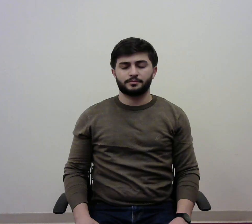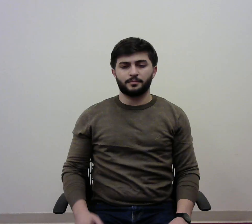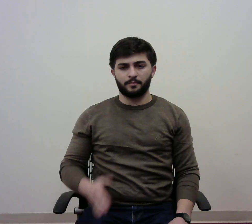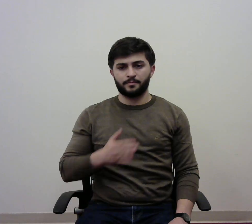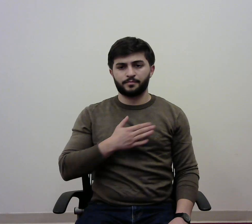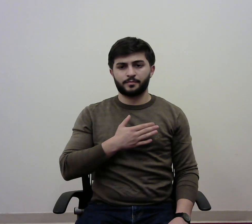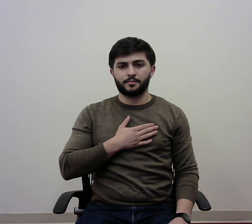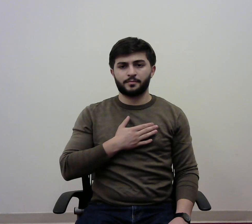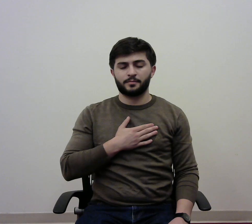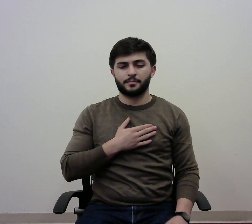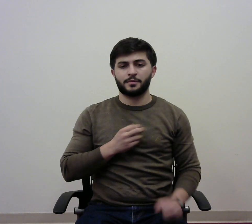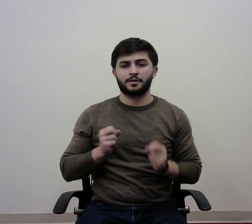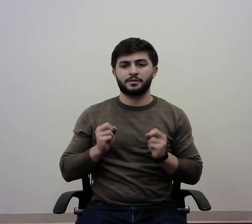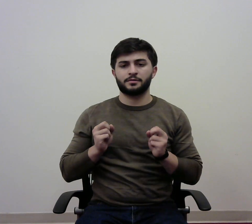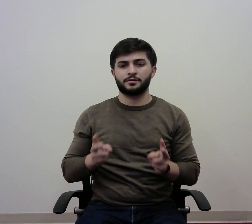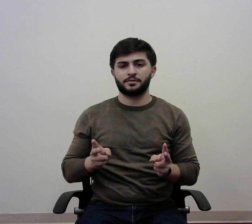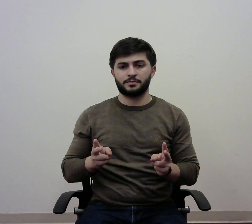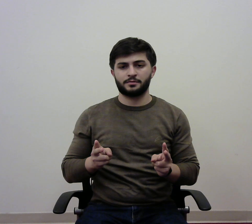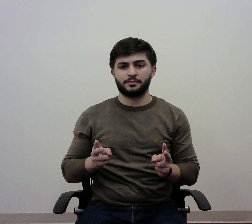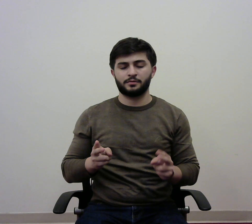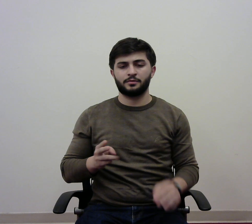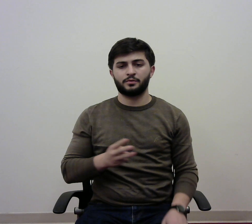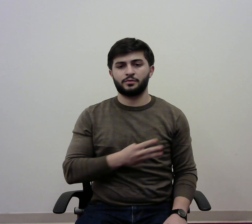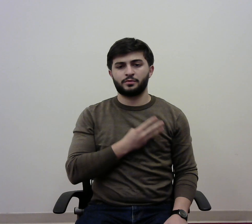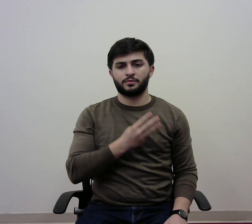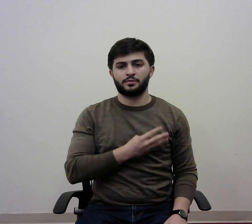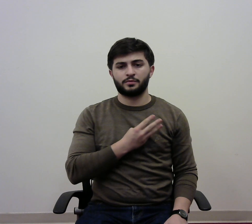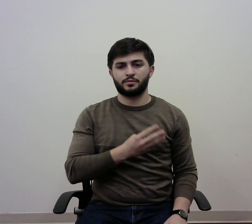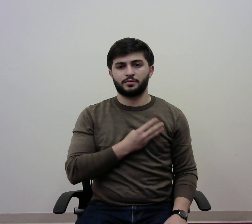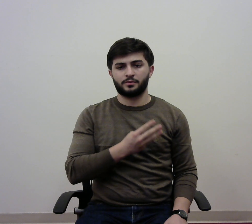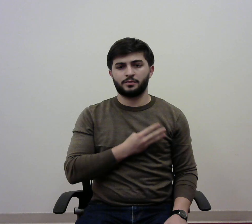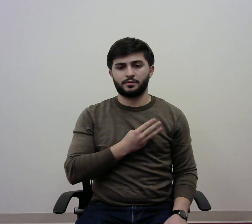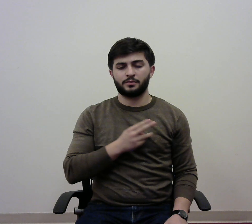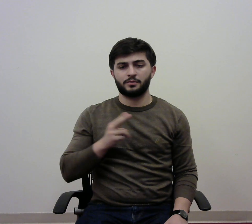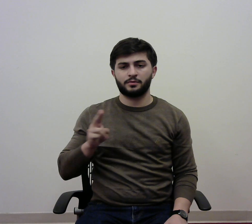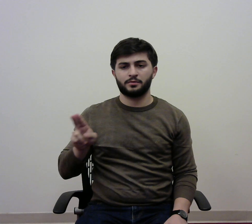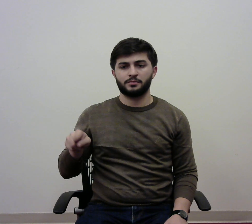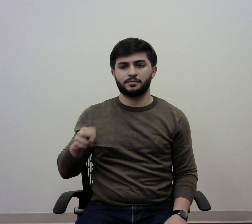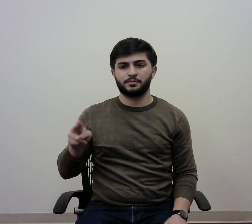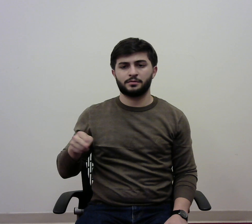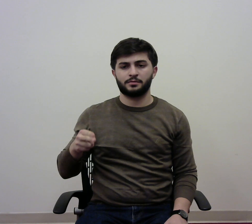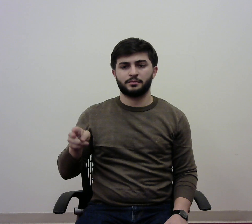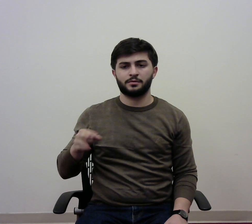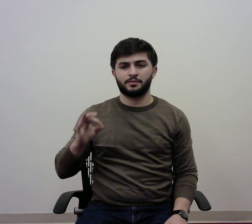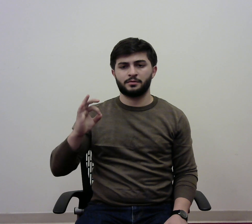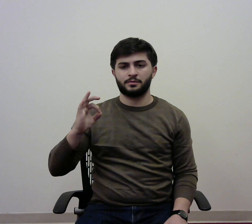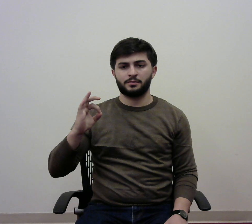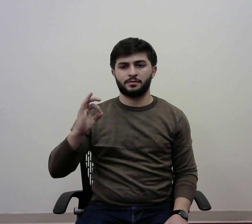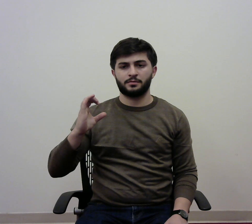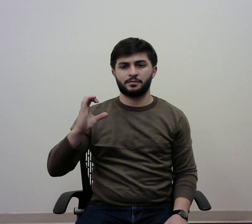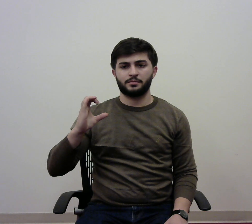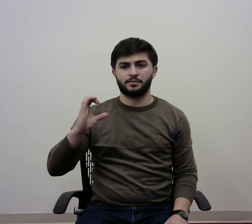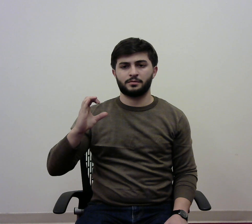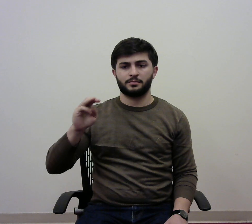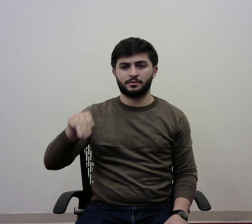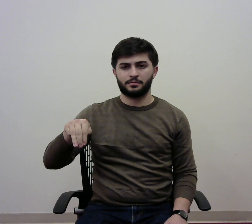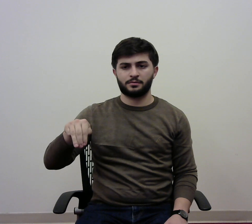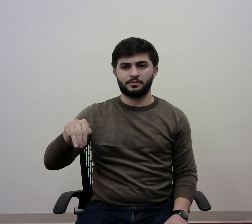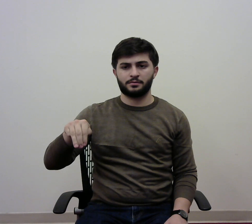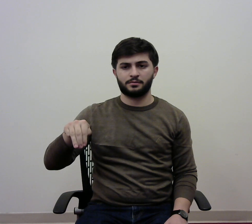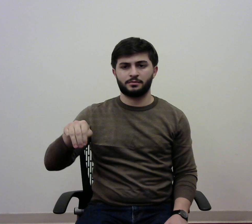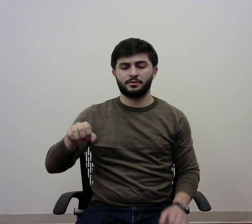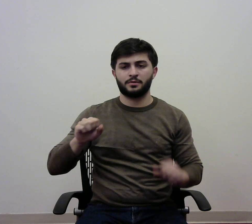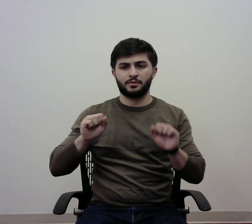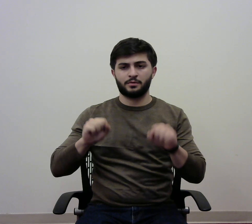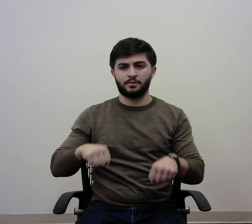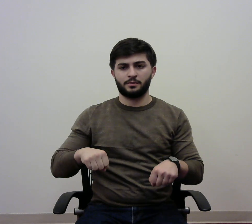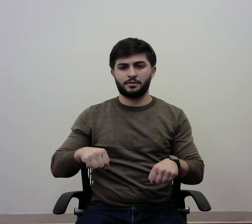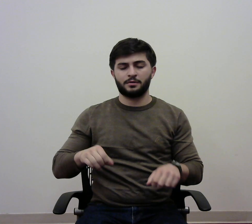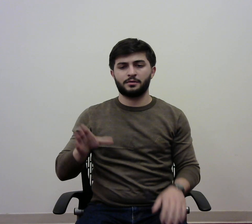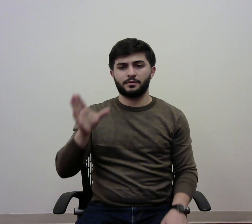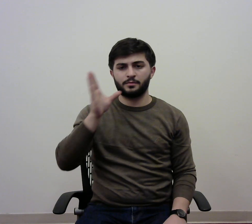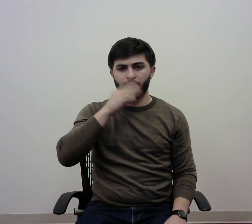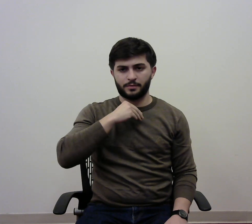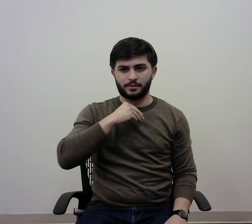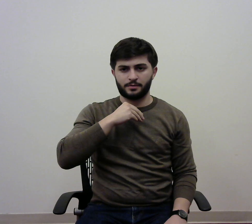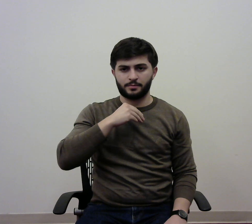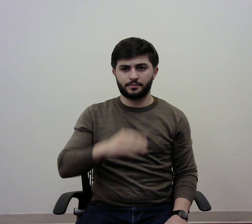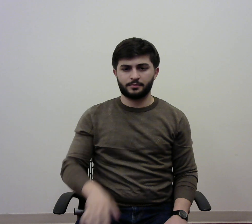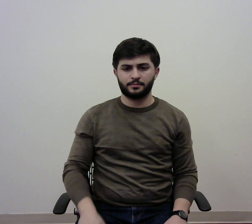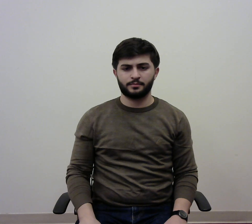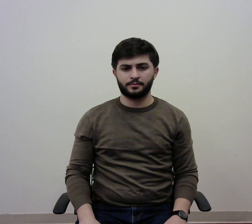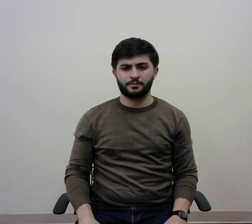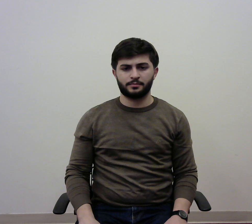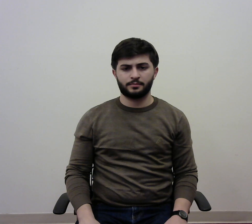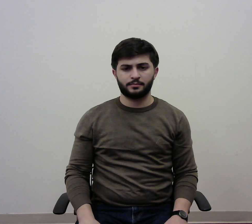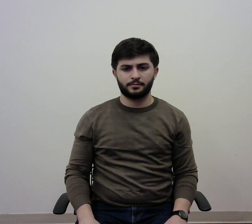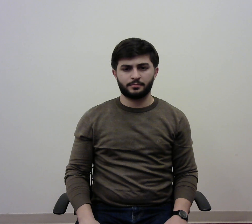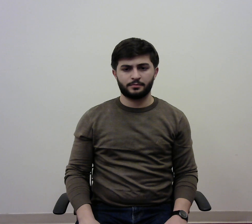Mən necə könüllü DOST ola bilərəm?